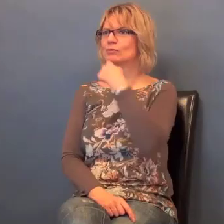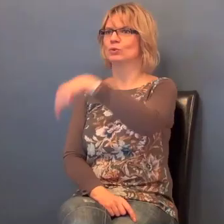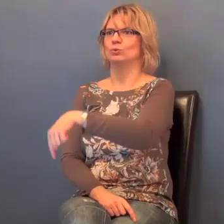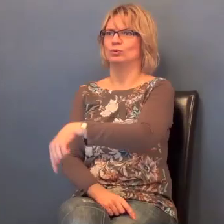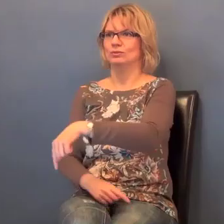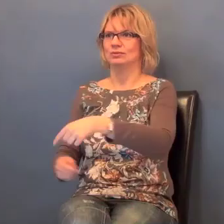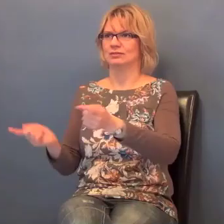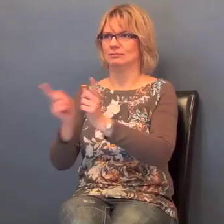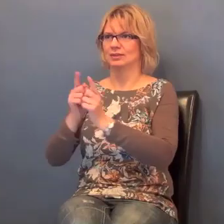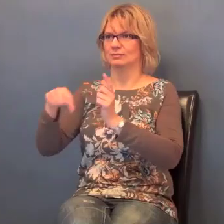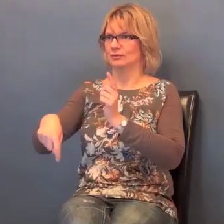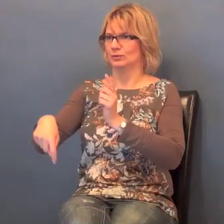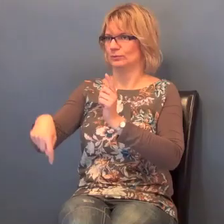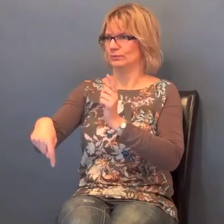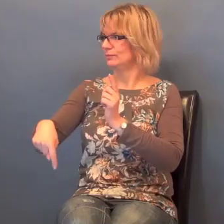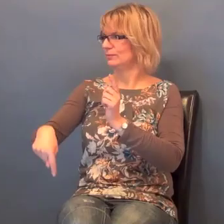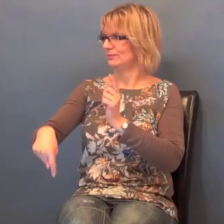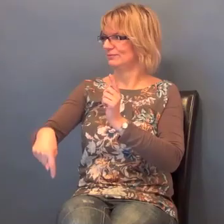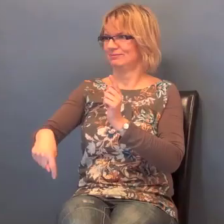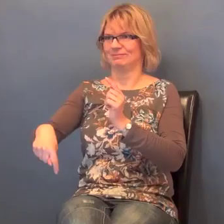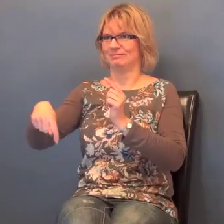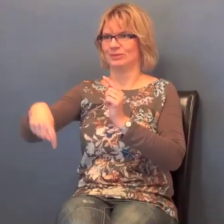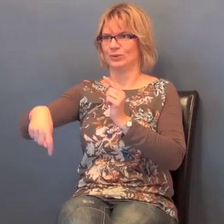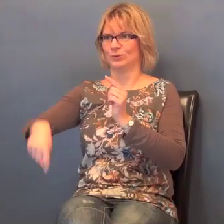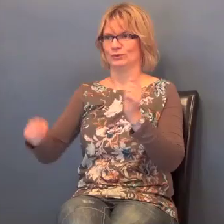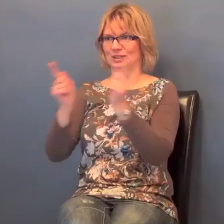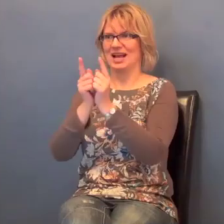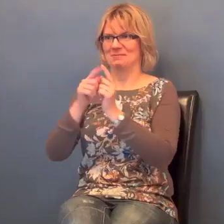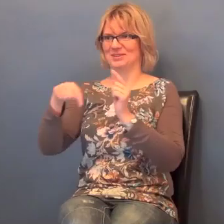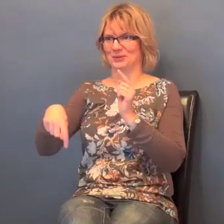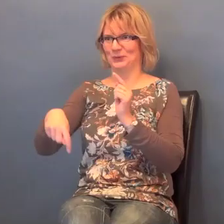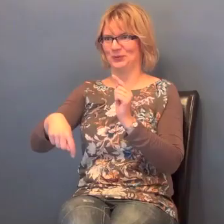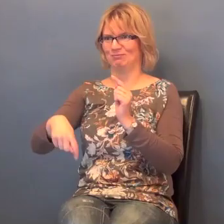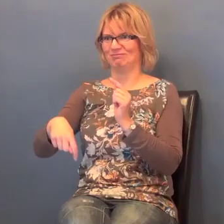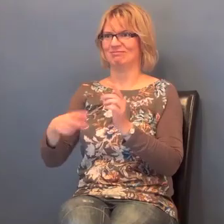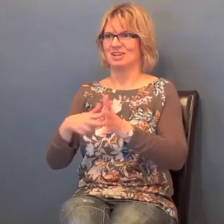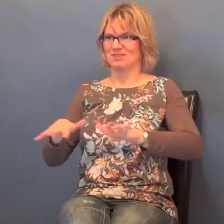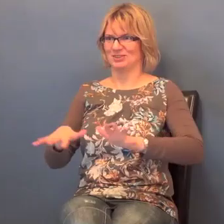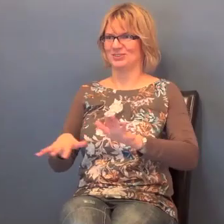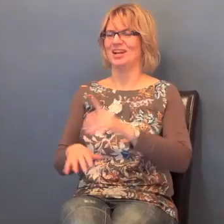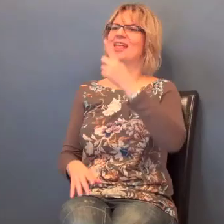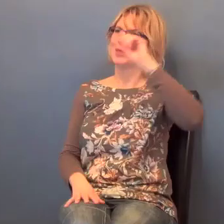Lepiej spotkajmy się tutaj na miejscu.